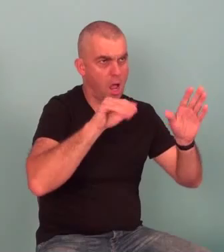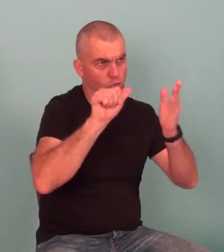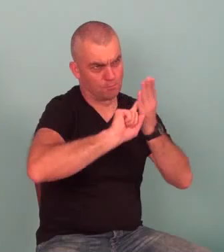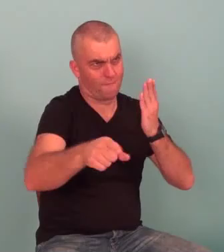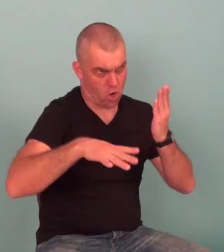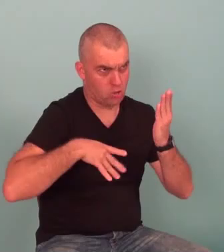Potem jesteś wolny?